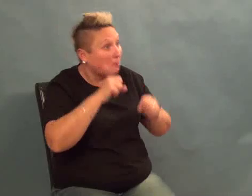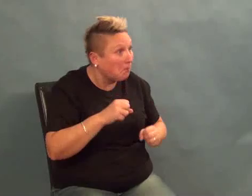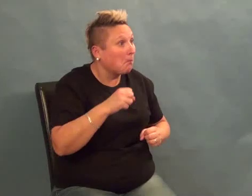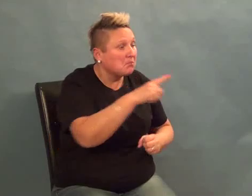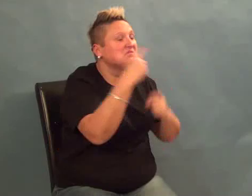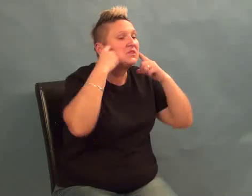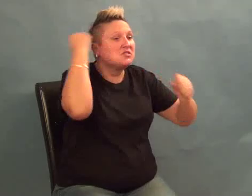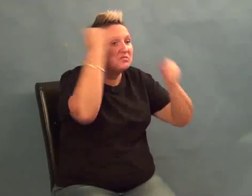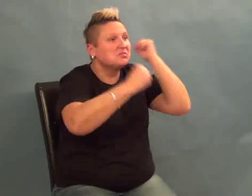On nie słyszał walenia do drzwi.